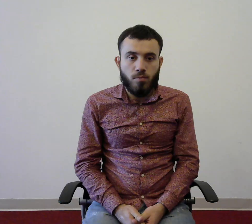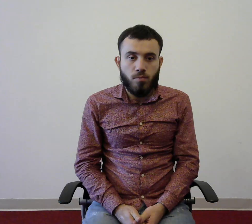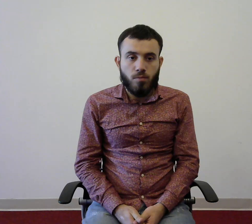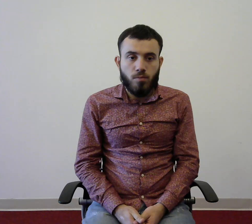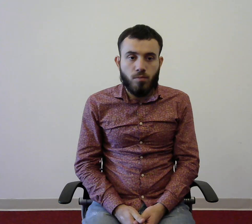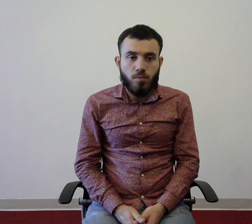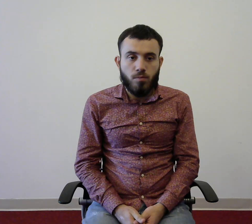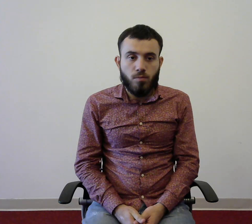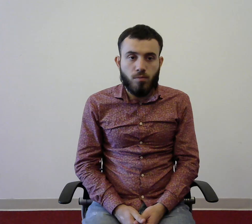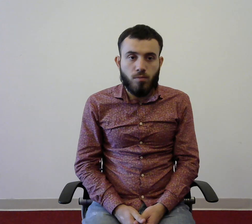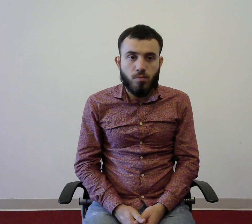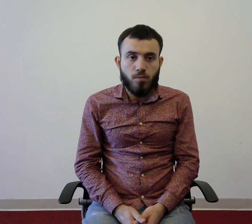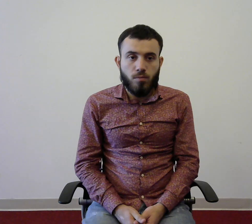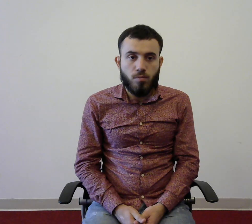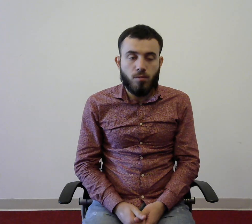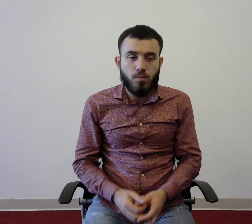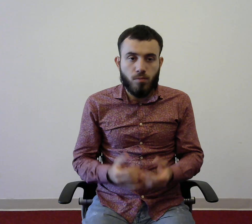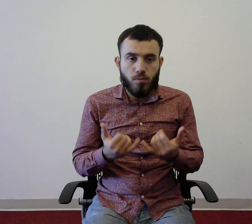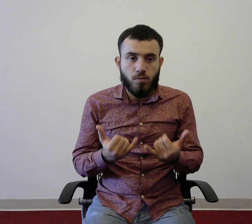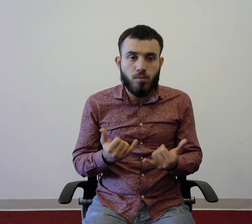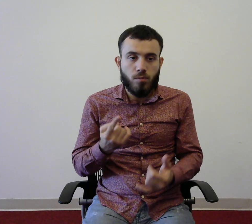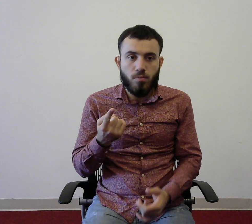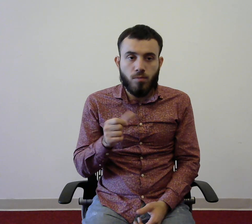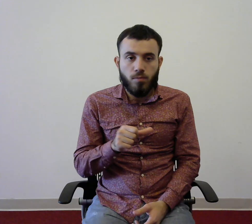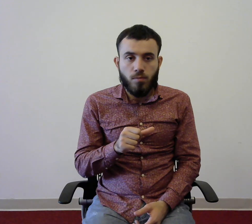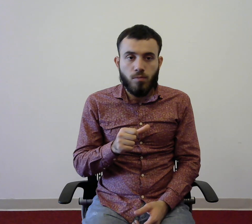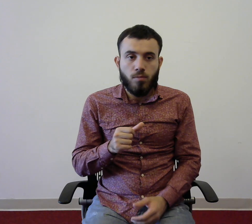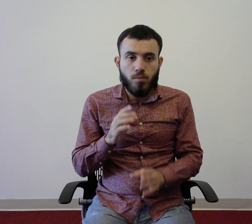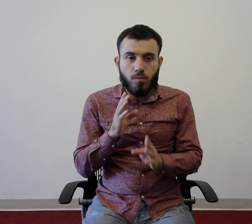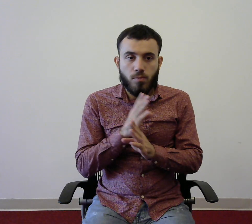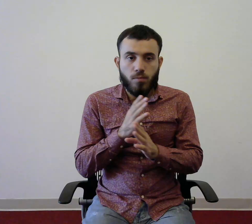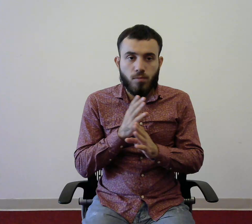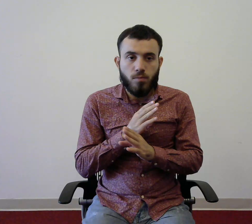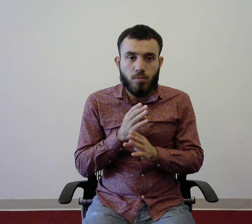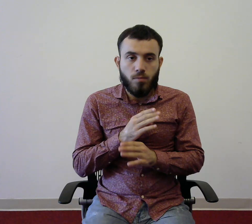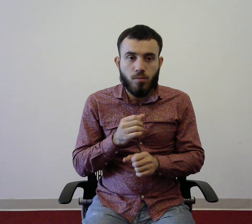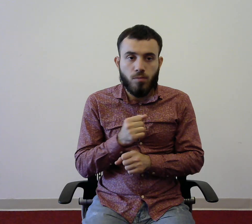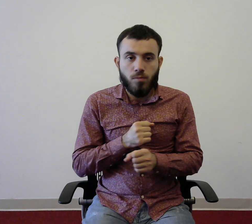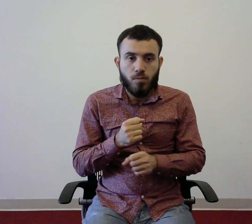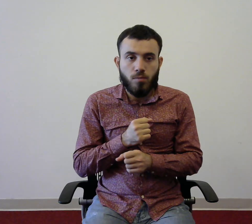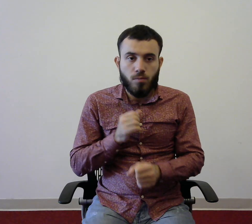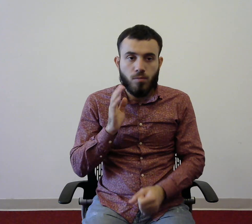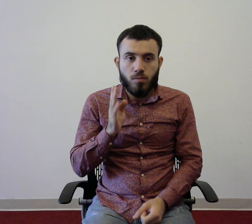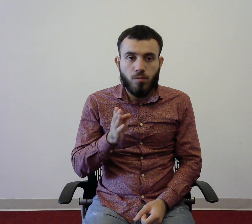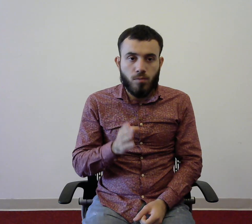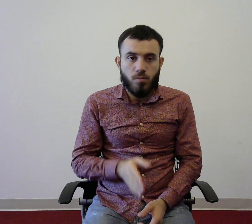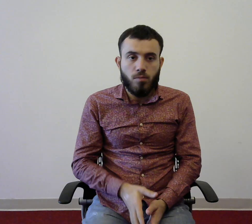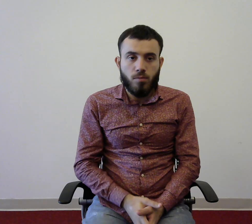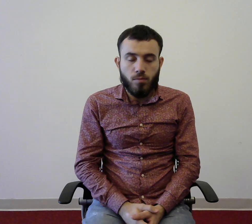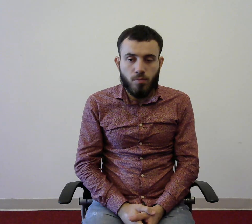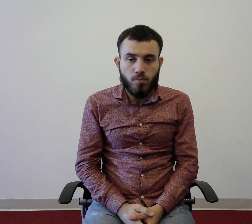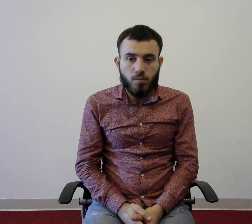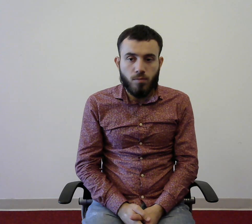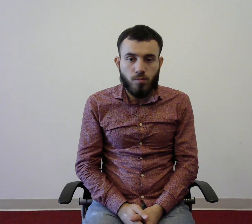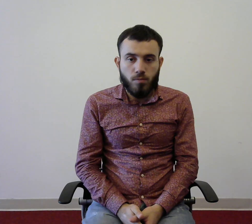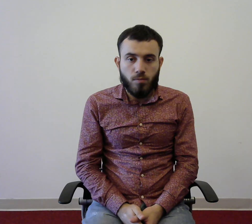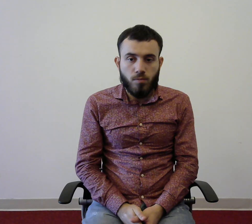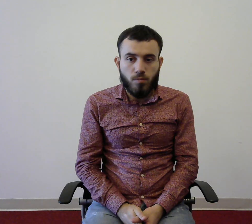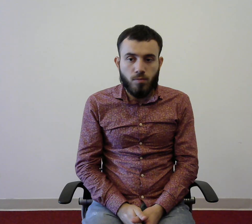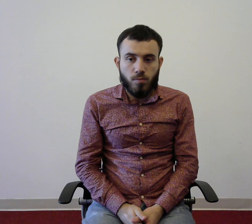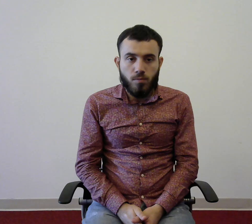Bu həftə hava küləkli olacaq